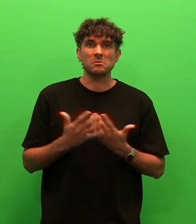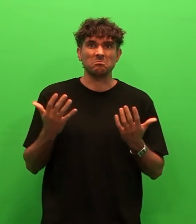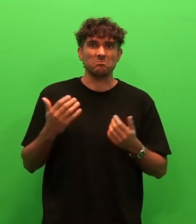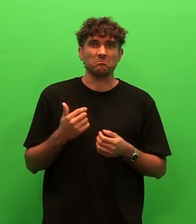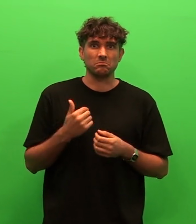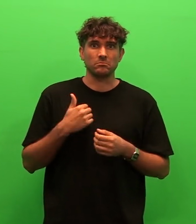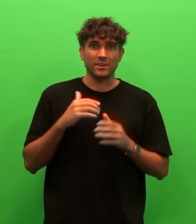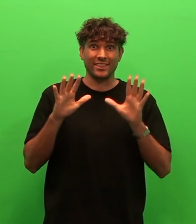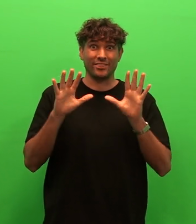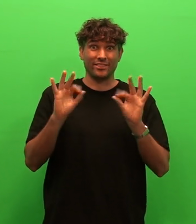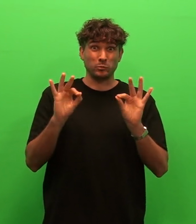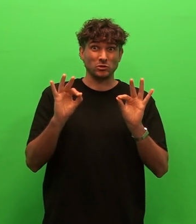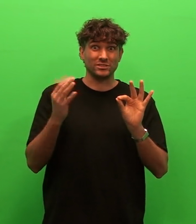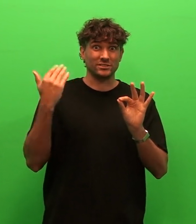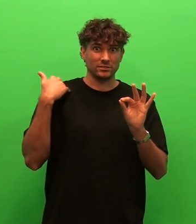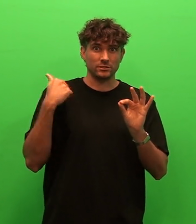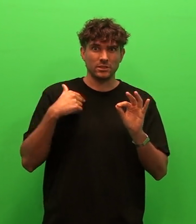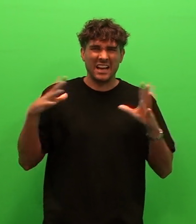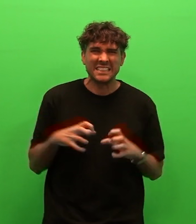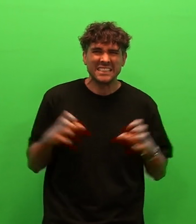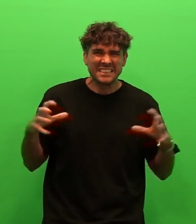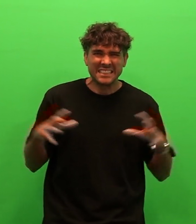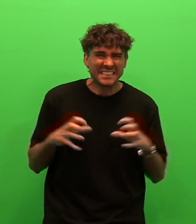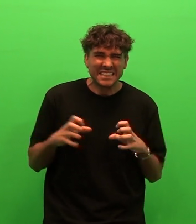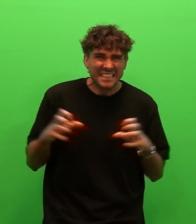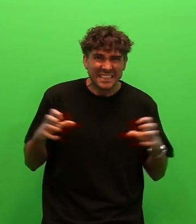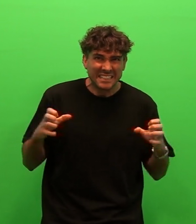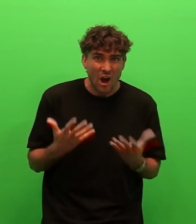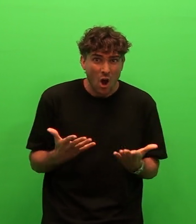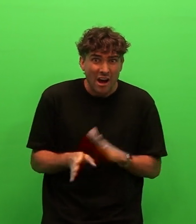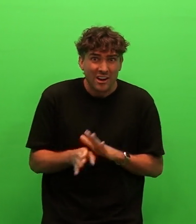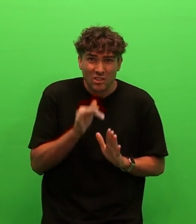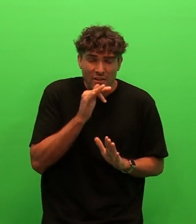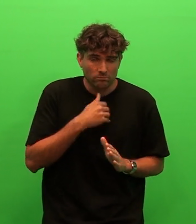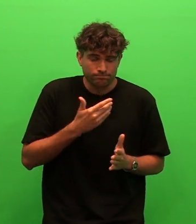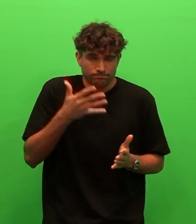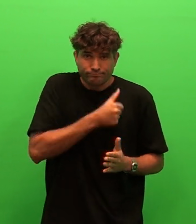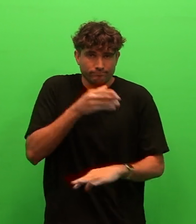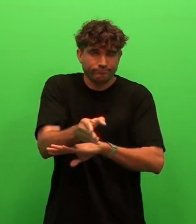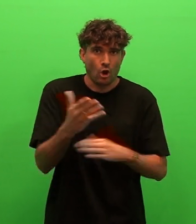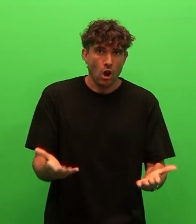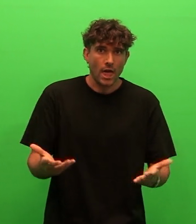És estrany, perquè fa deu minuts tenia contraccions molt intenses i ara encara les tinc, no puc més, per això he vingut ara.